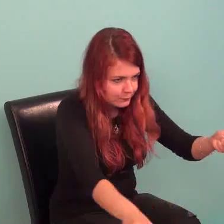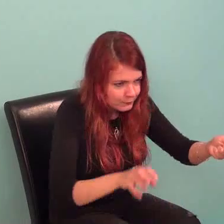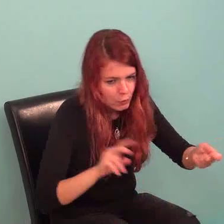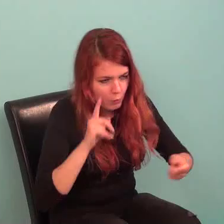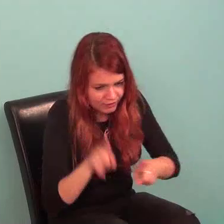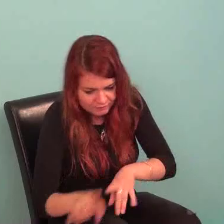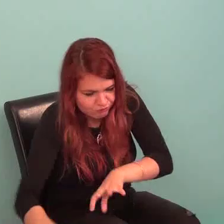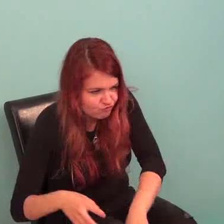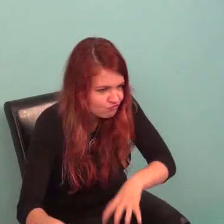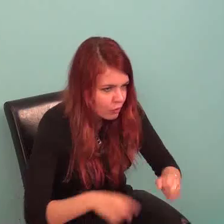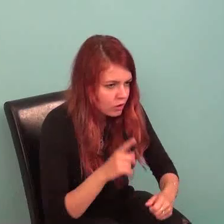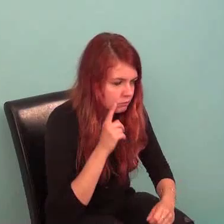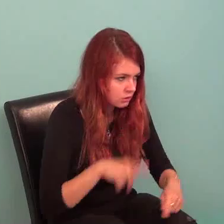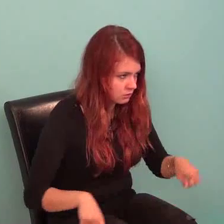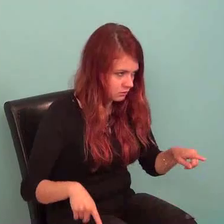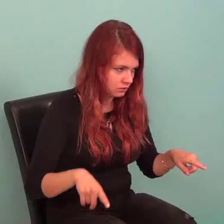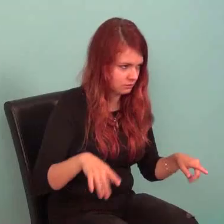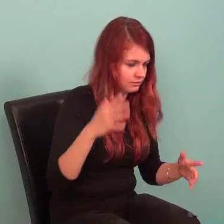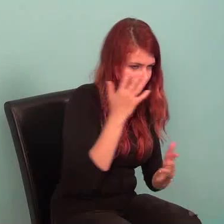Chłopcy pomagają zbierać, a ten poszkodowany chłopak jest zdezorientowany.